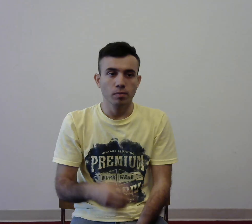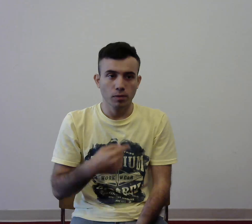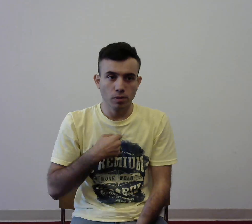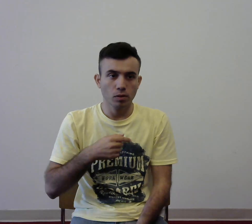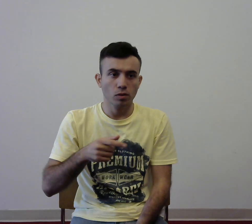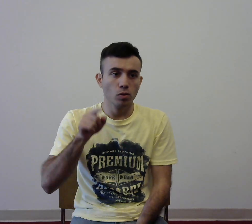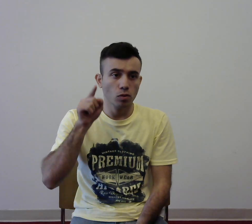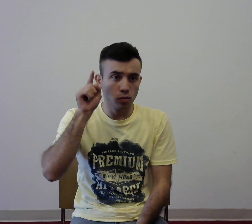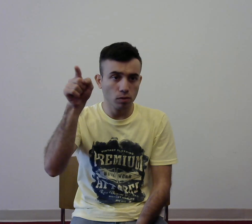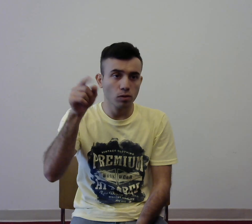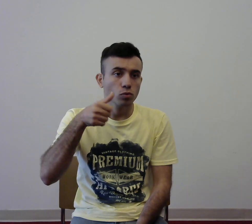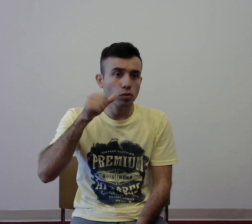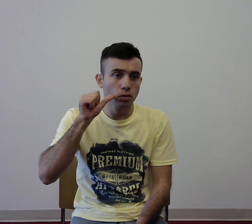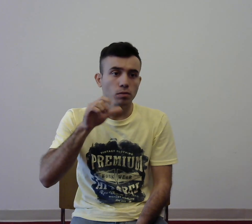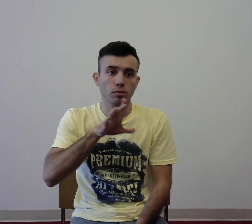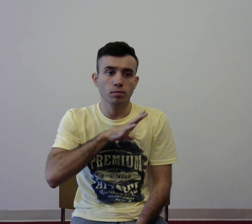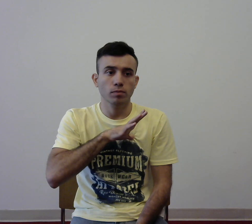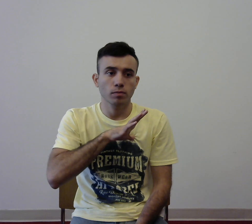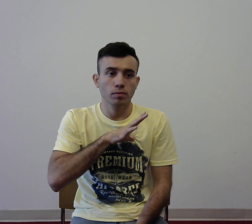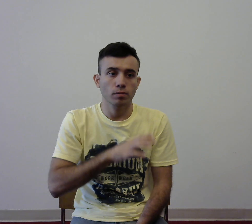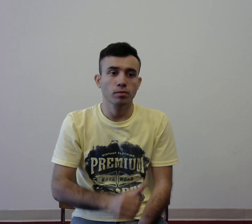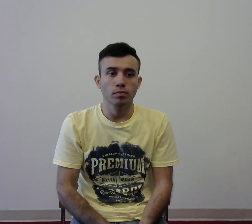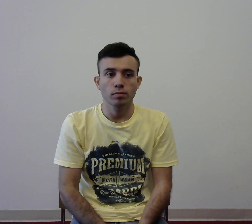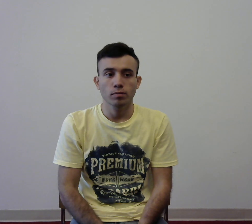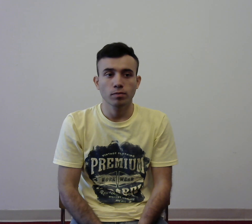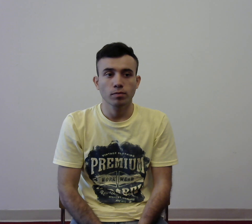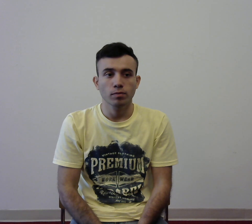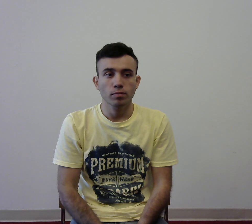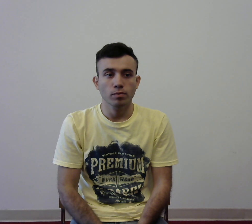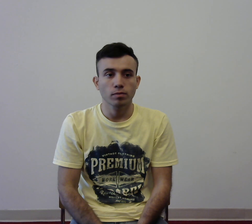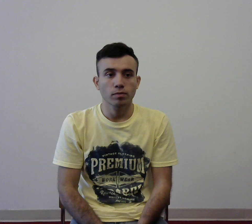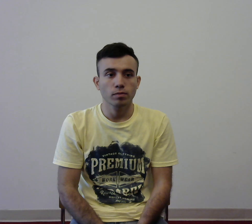Mən orda dünən olmuşam